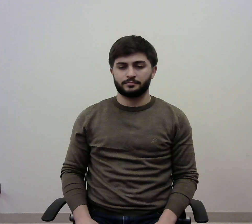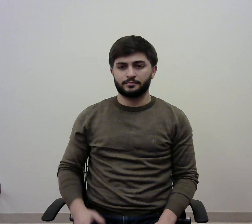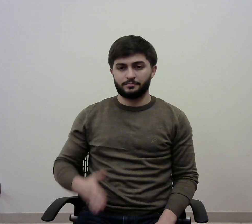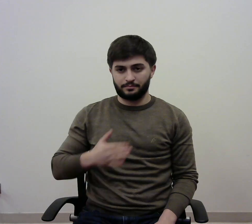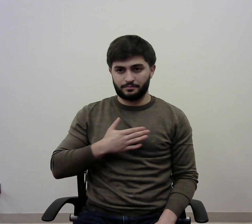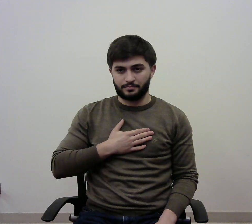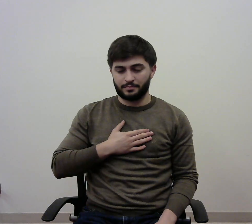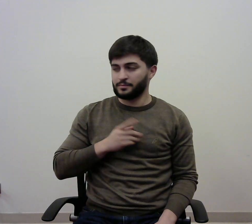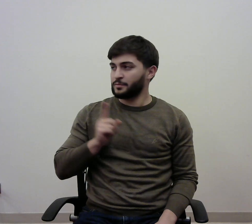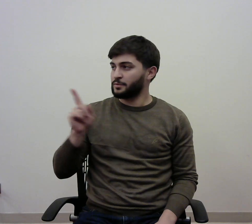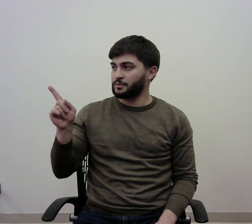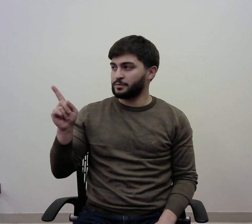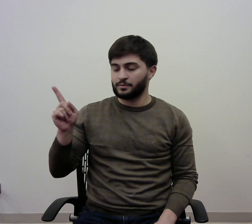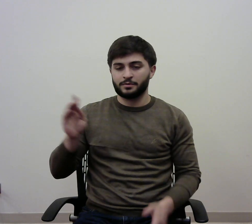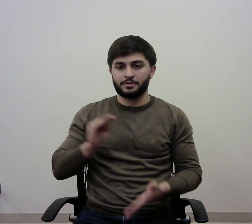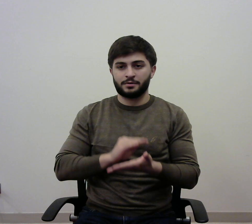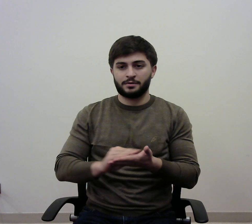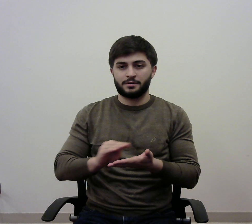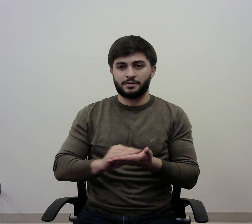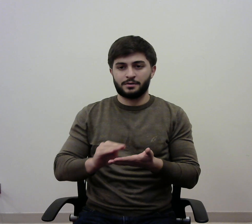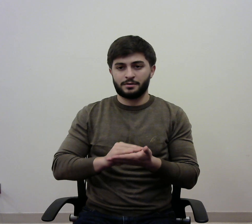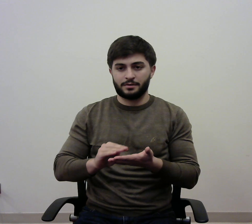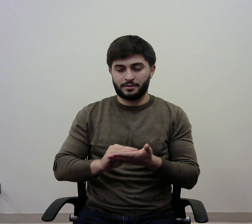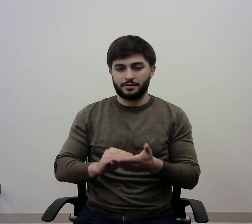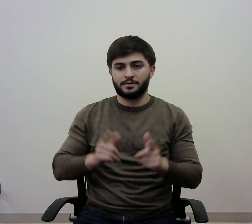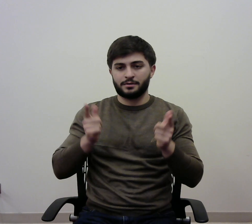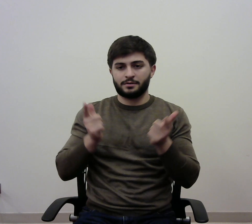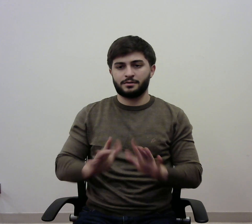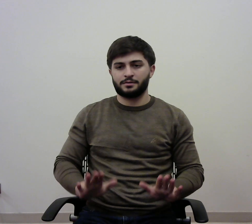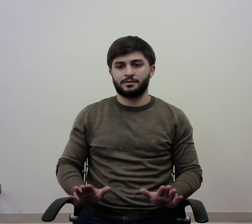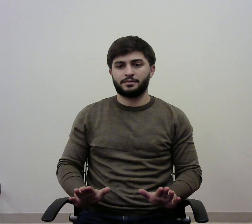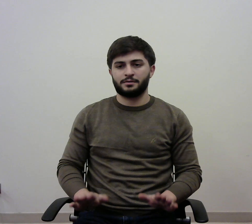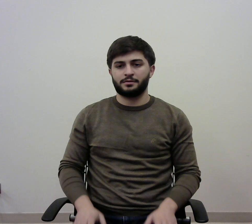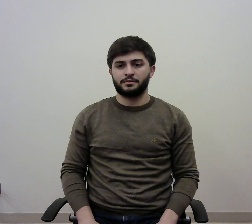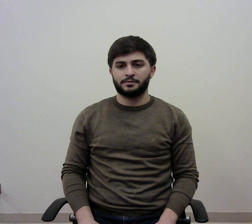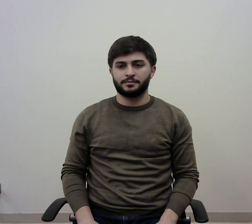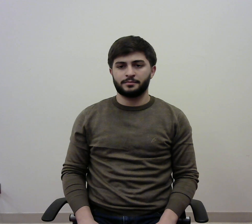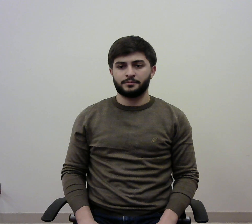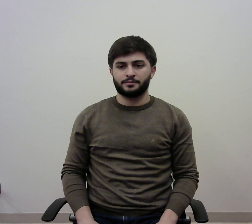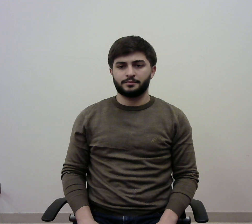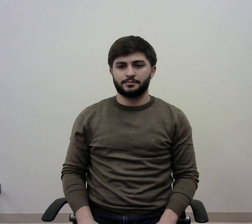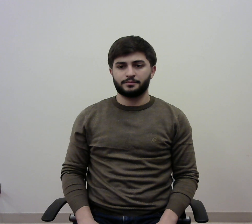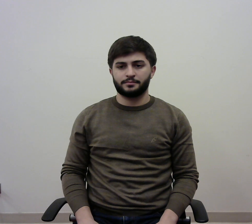Mən onun yazdıqları ilə razı deyiləm